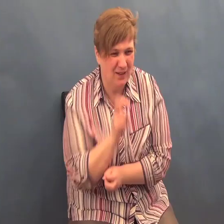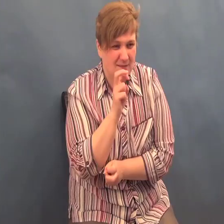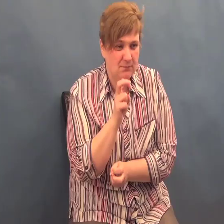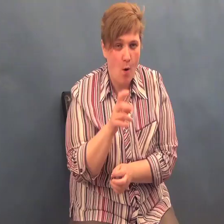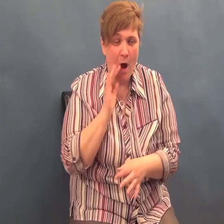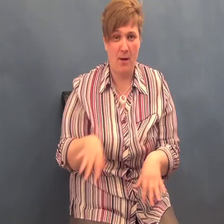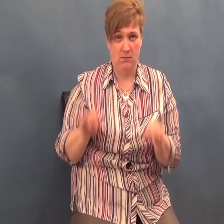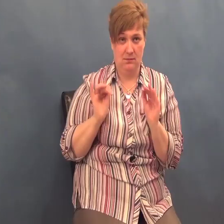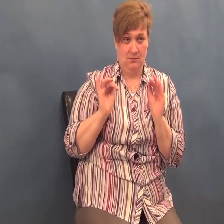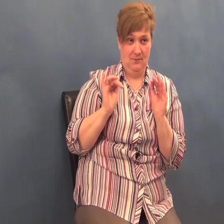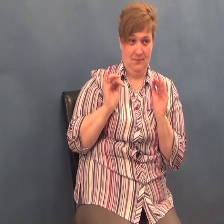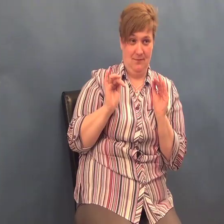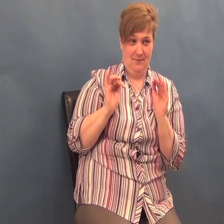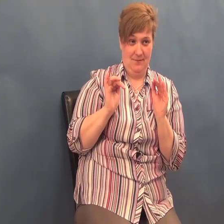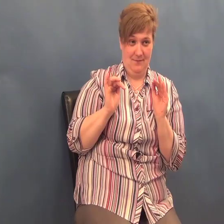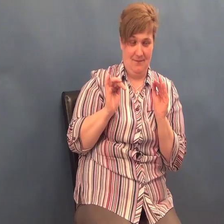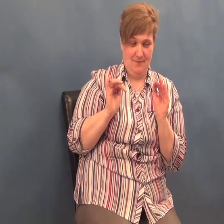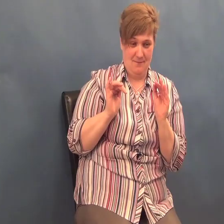Chłopiec się odsunął.